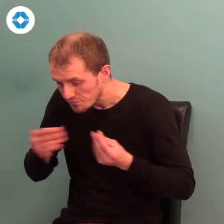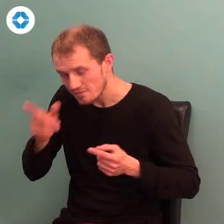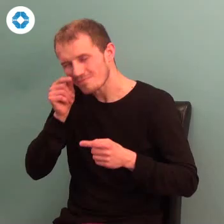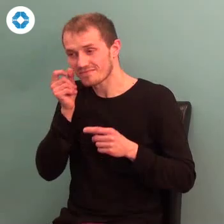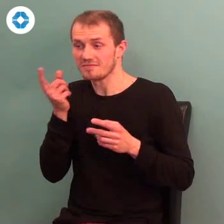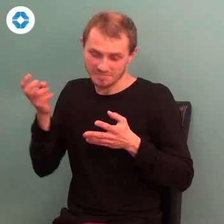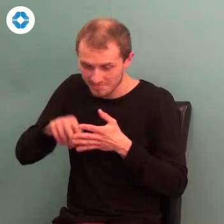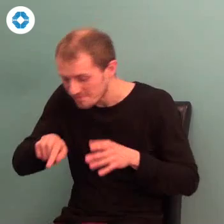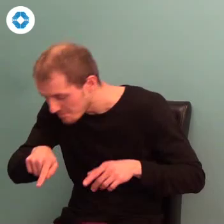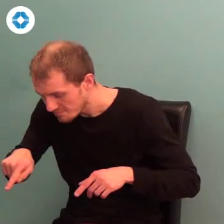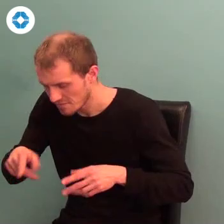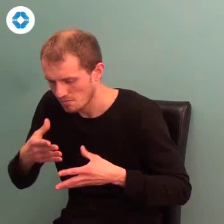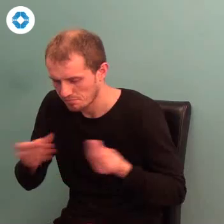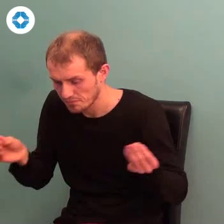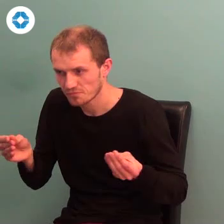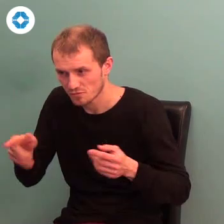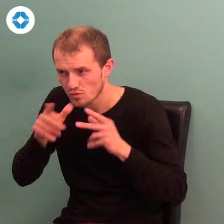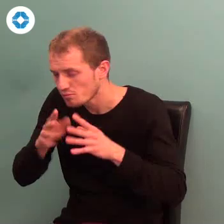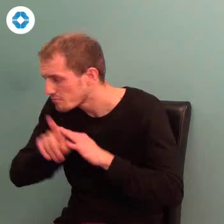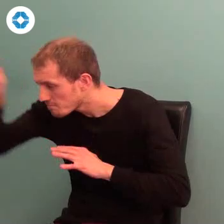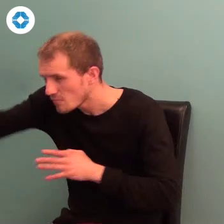Obudzili się, wstali i zauważyli, że żaba uciekła, wyskoczyła przez okno.